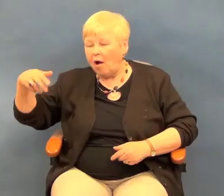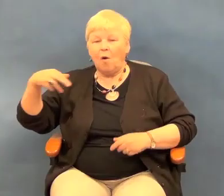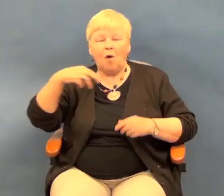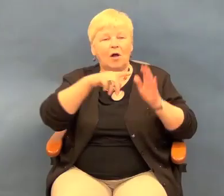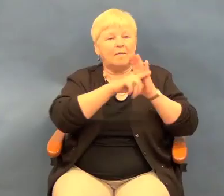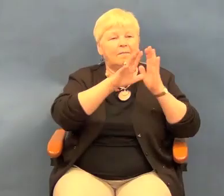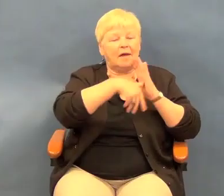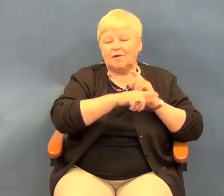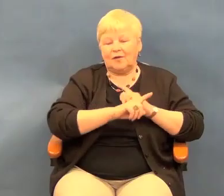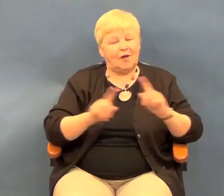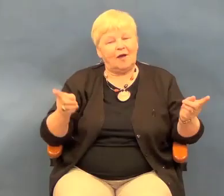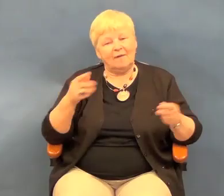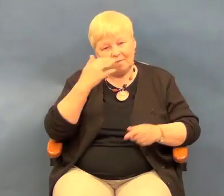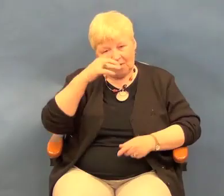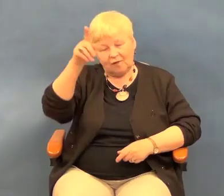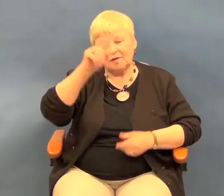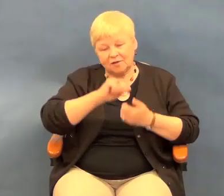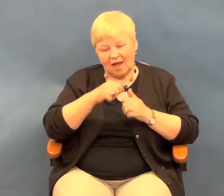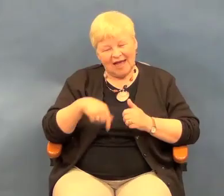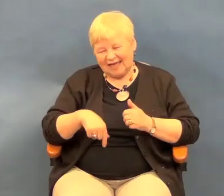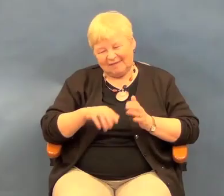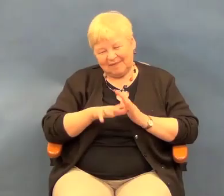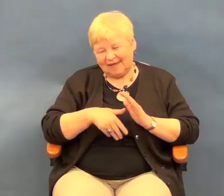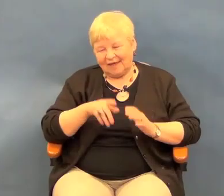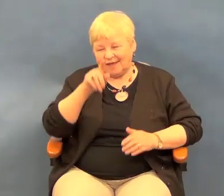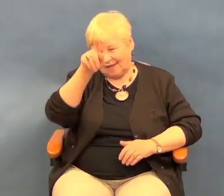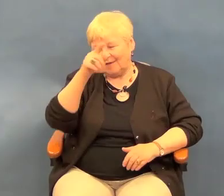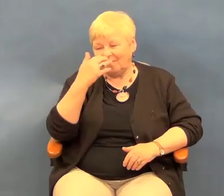Nie wolno iść znad morza do miasta, tam nad morzem tak ale nie tu w mieście.